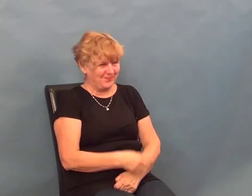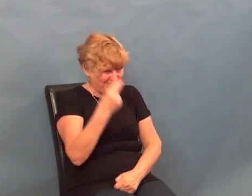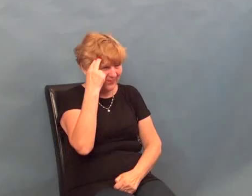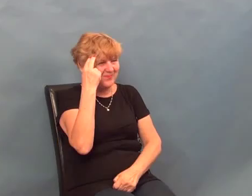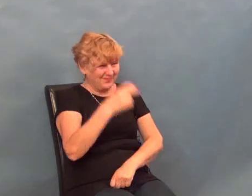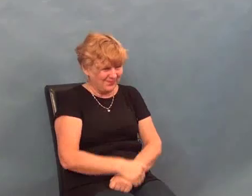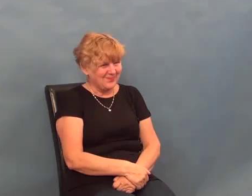Rozumiem.